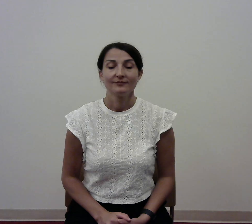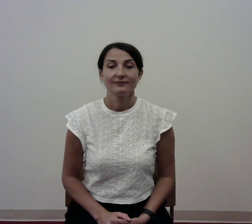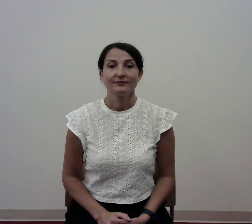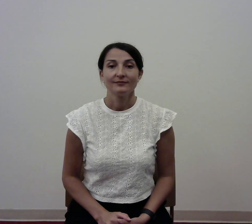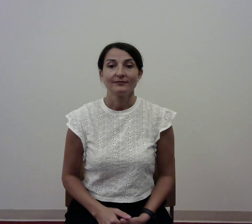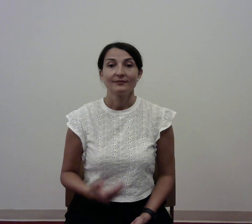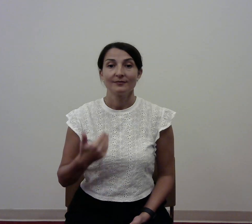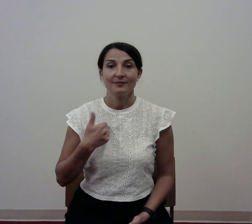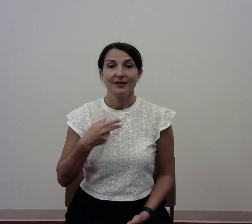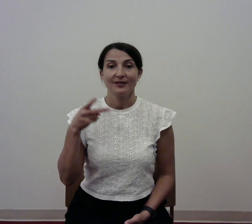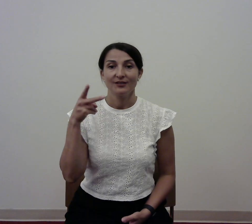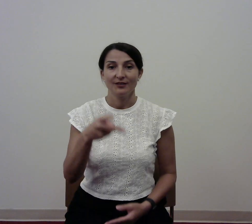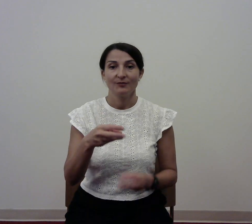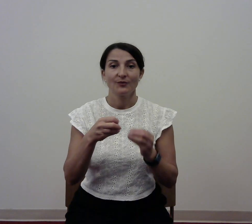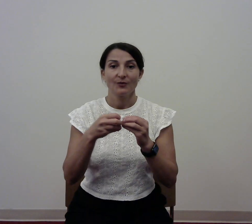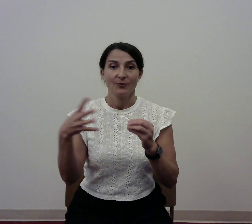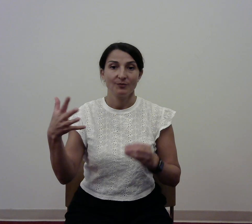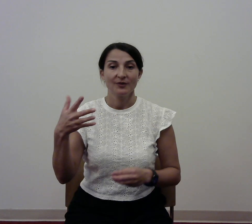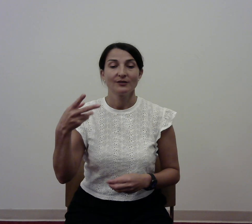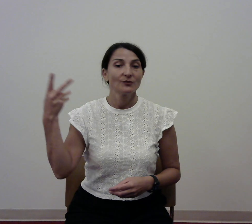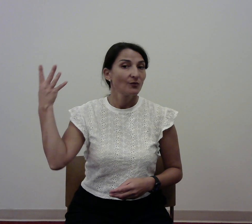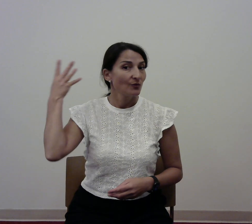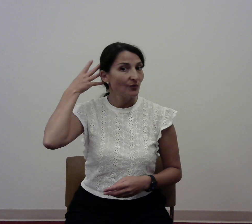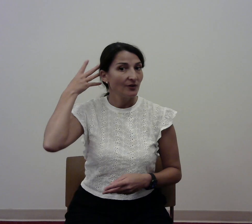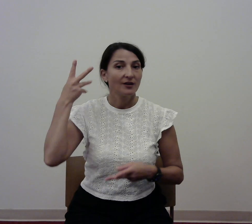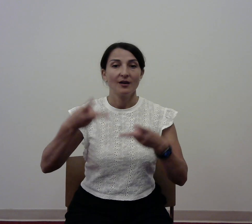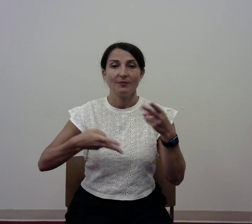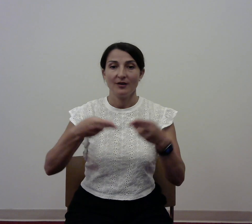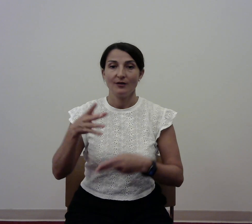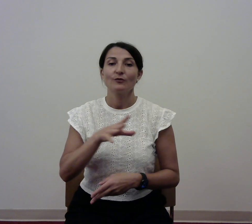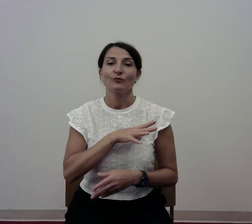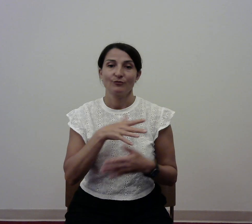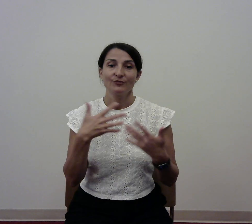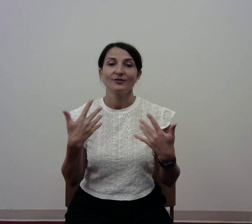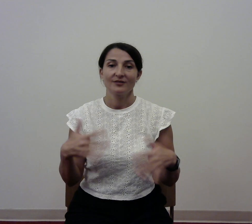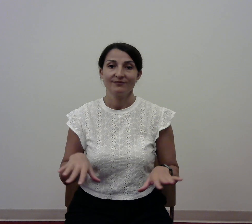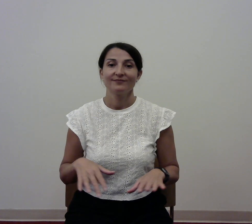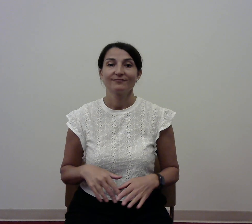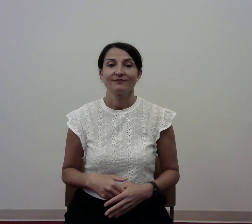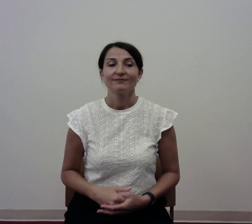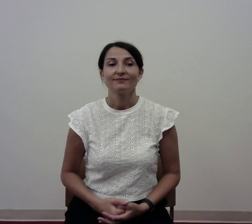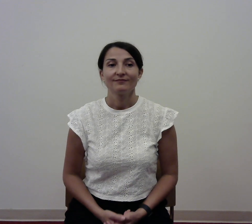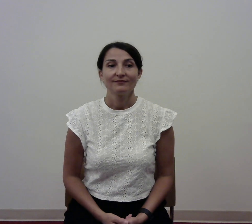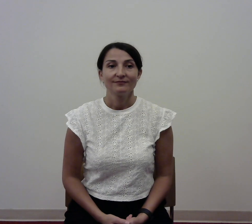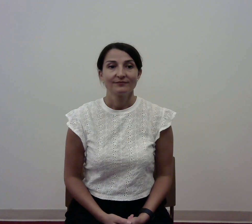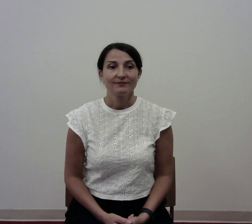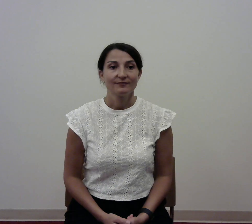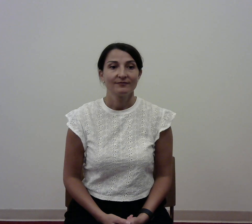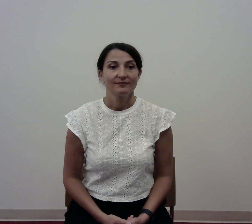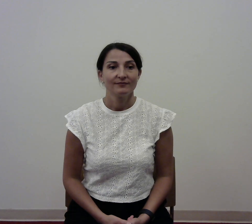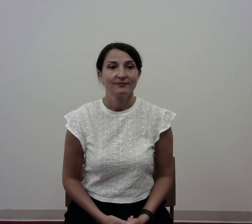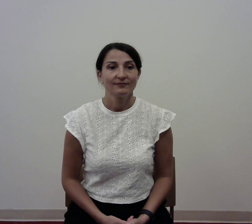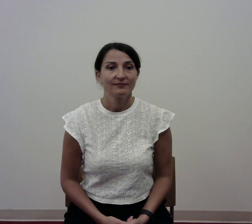Mən 2015-ci ildə koxlear implant əməliyyatı keçirmişəm